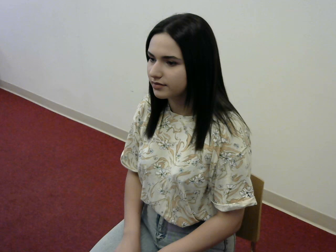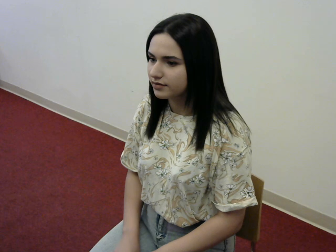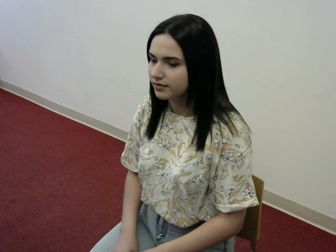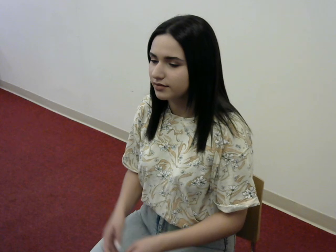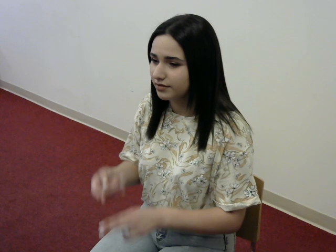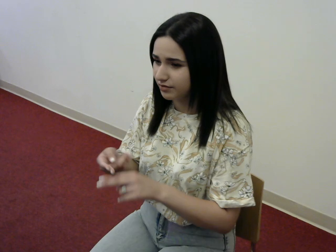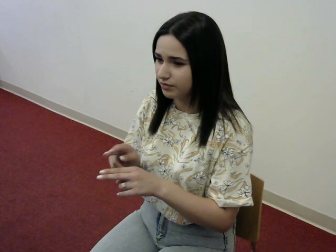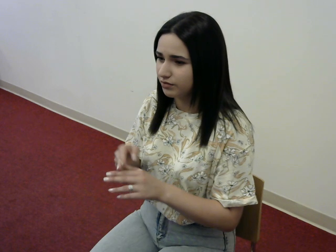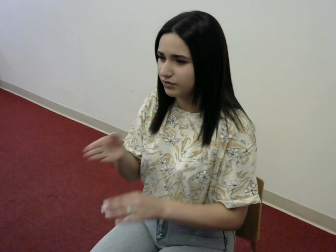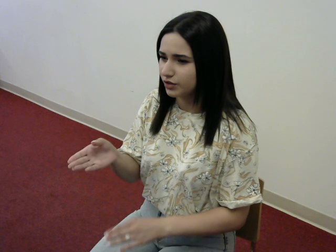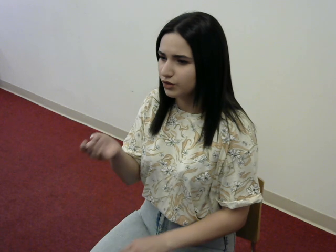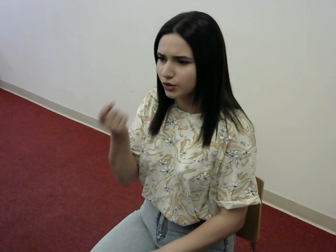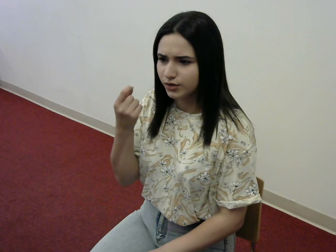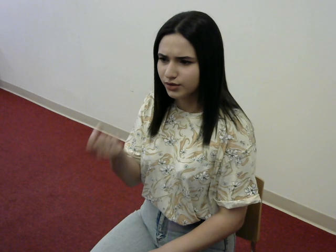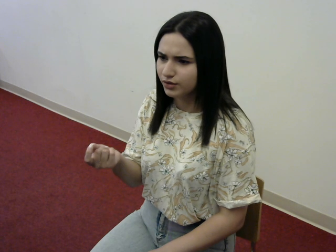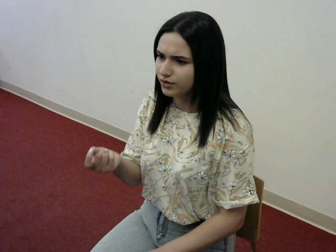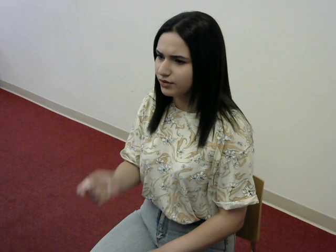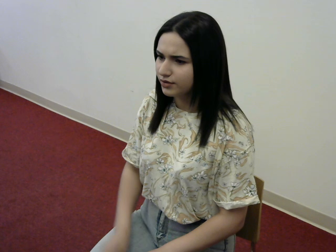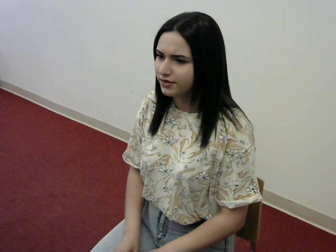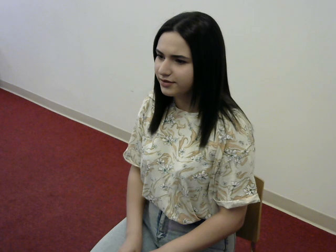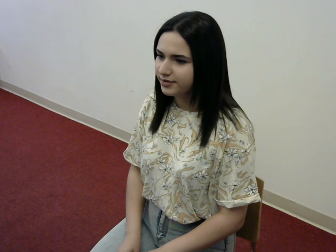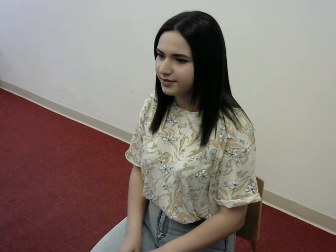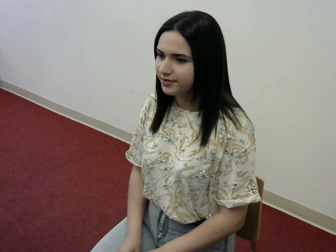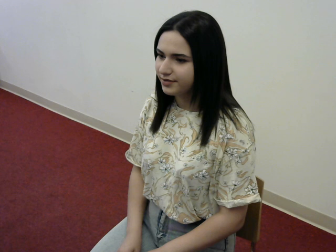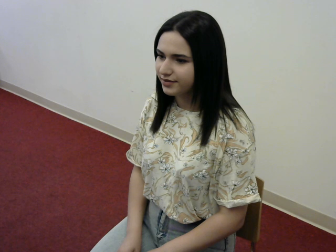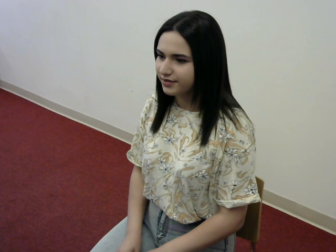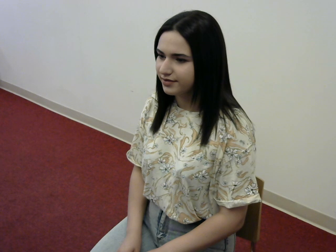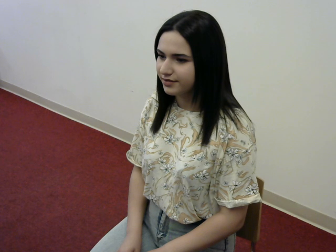Bu ucuzdur